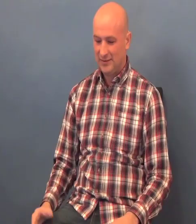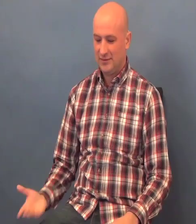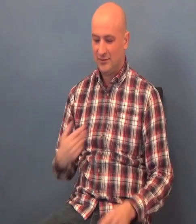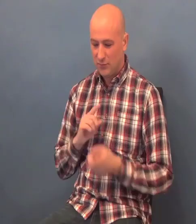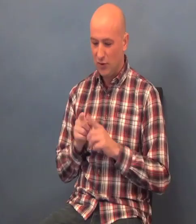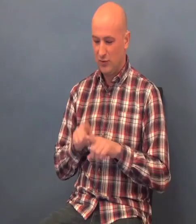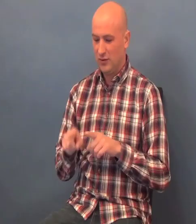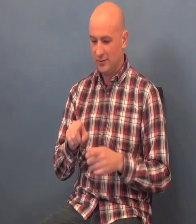Spotkanie z siostrą i tak dalej.